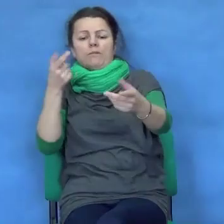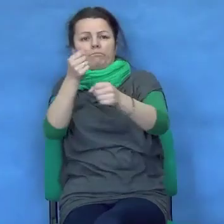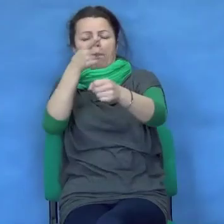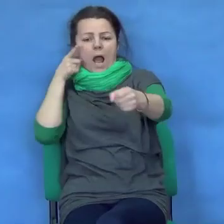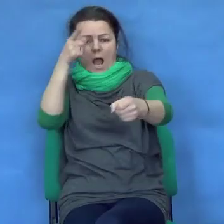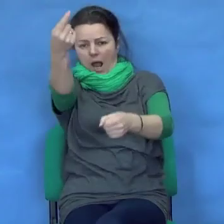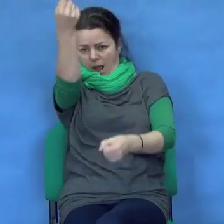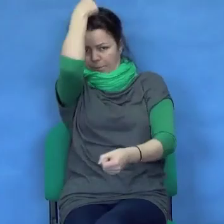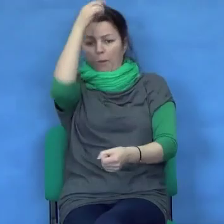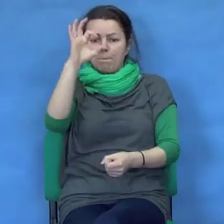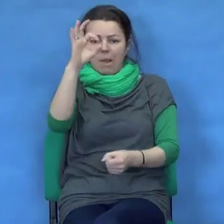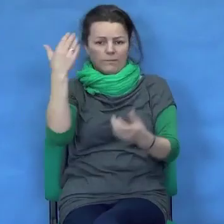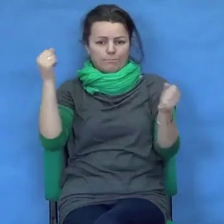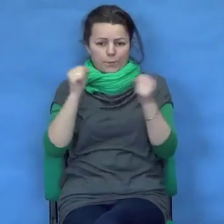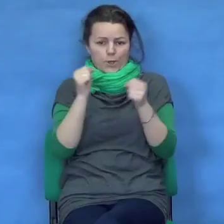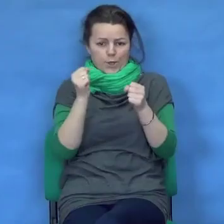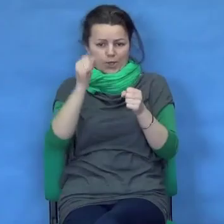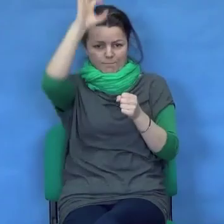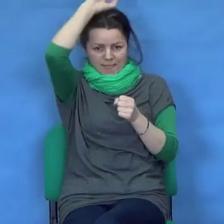Bała się, że trafi ją w głowę